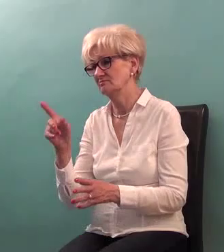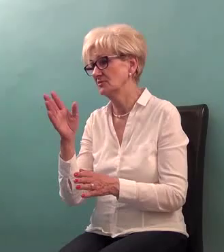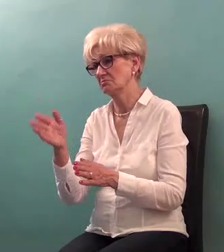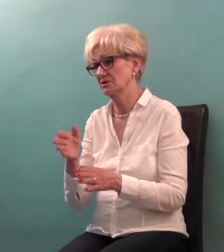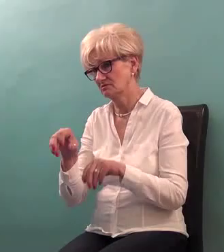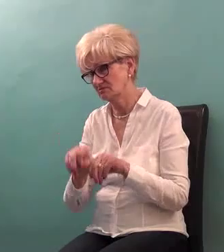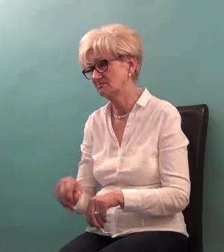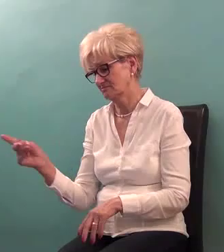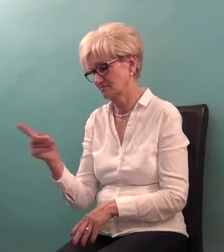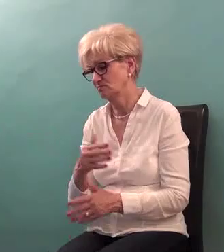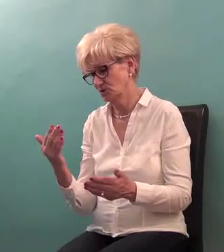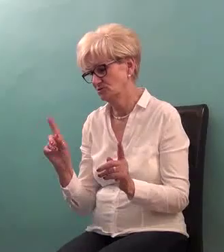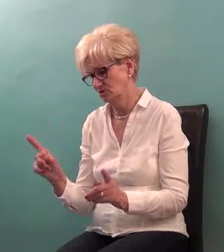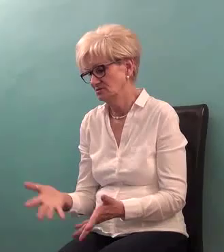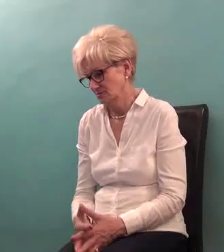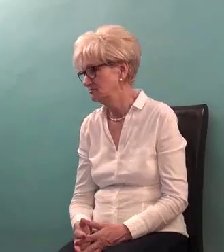Może trzeba uważać na nadjeżdżającą drezynę.